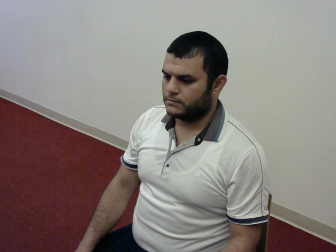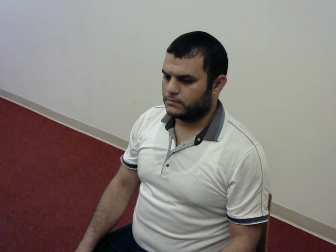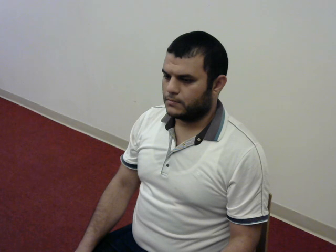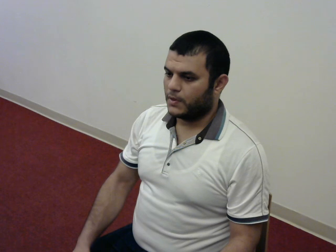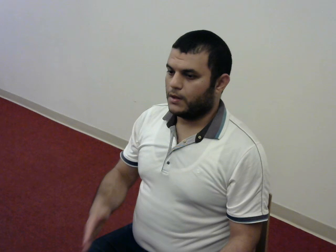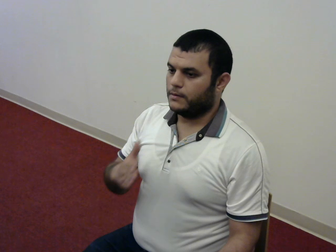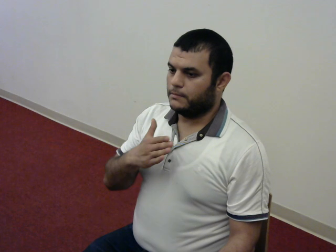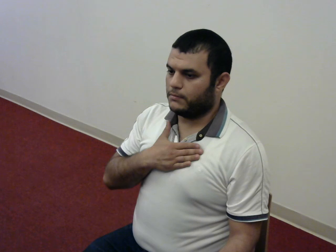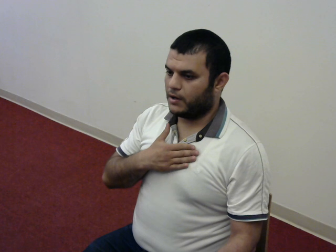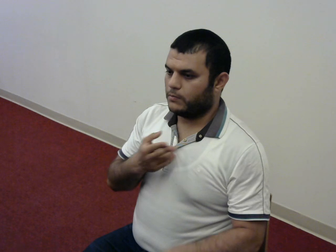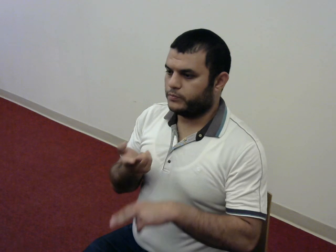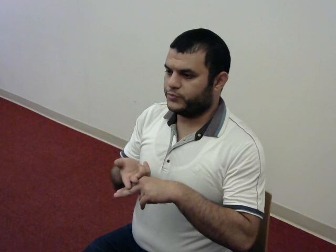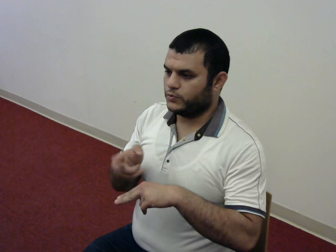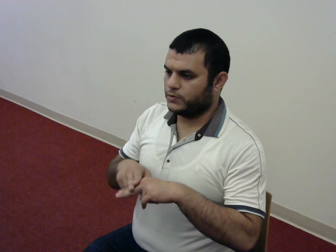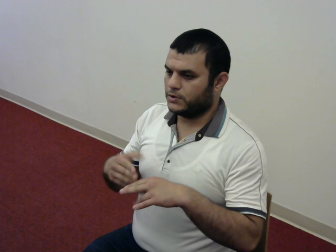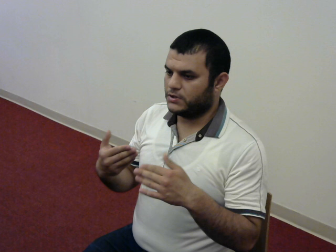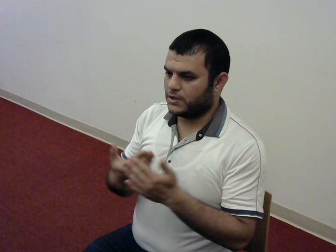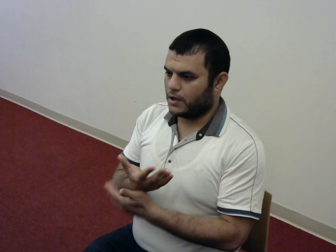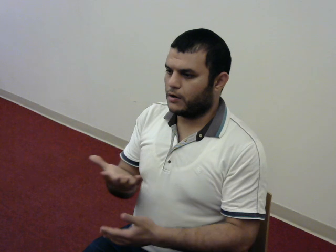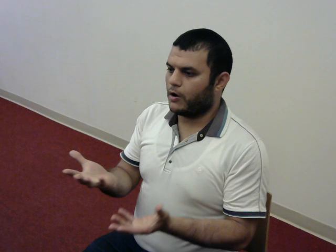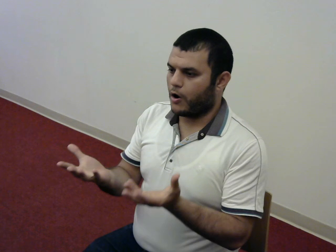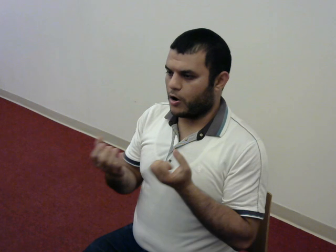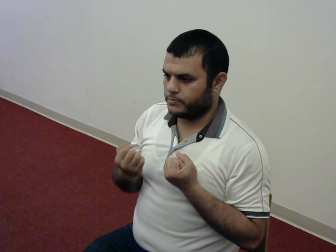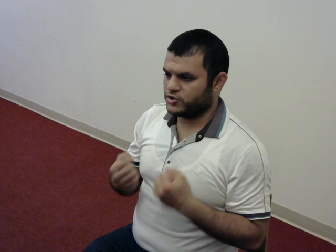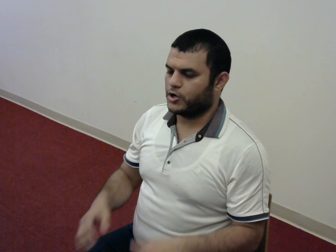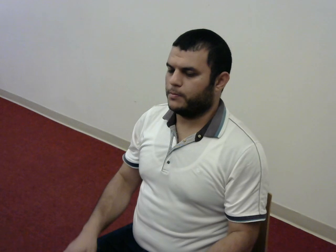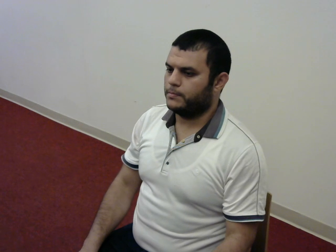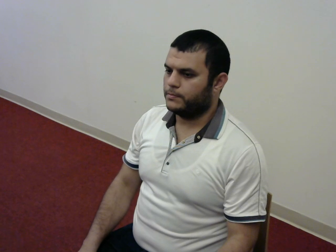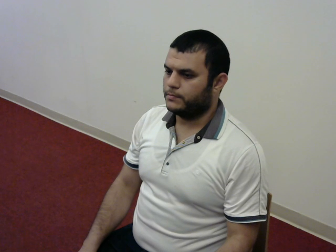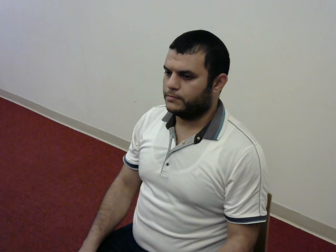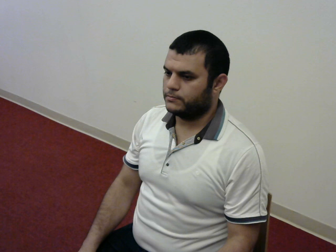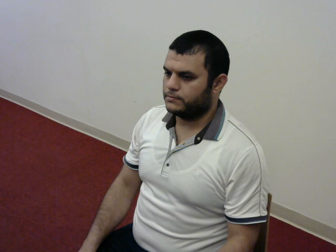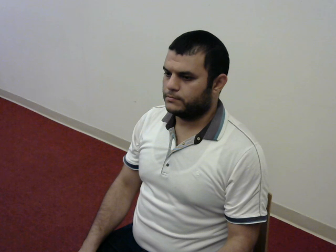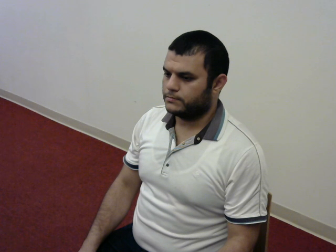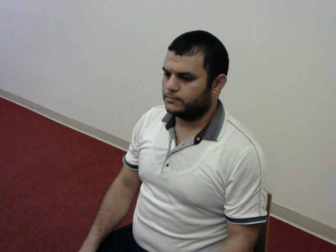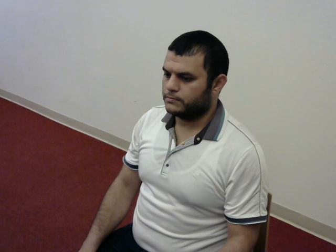Mən bunu yeni almışam